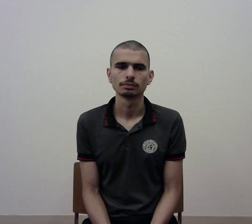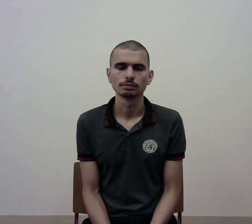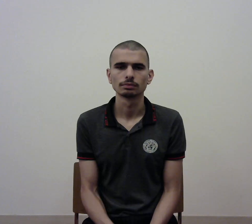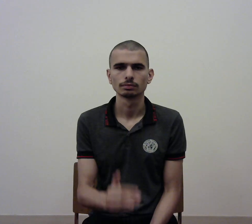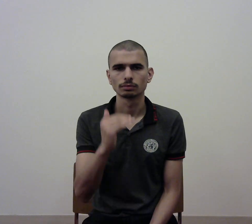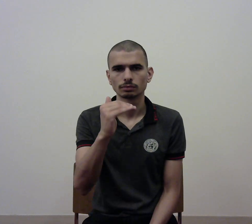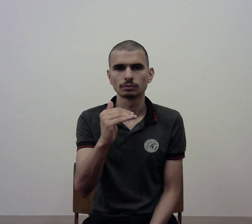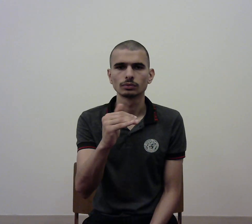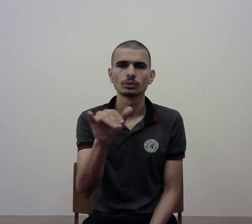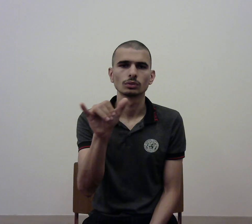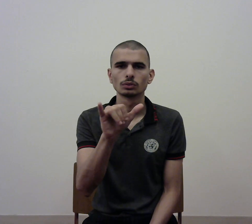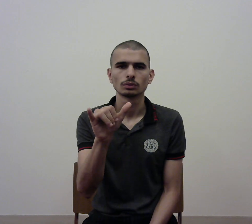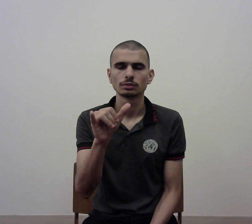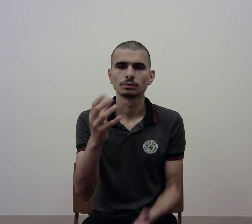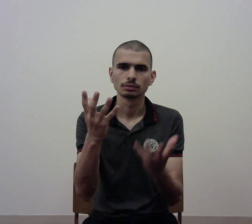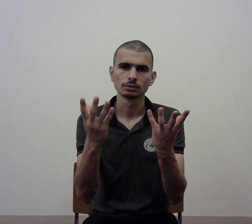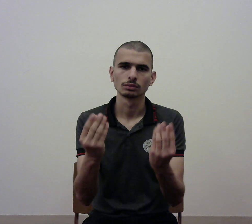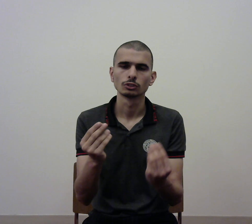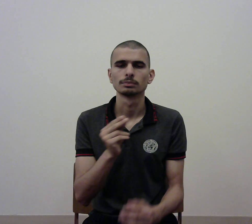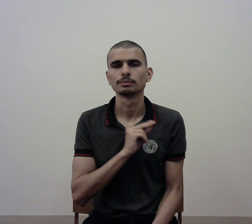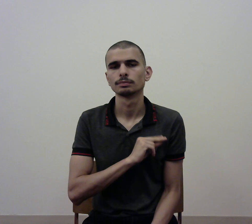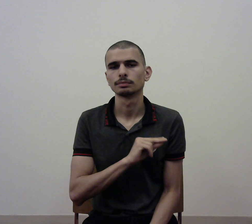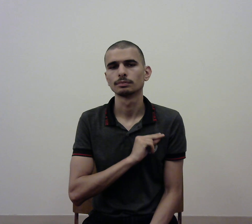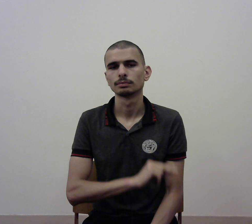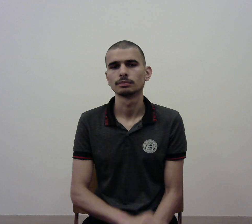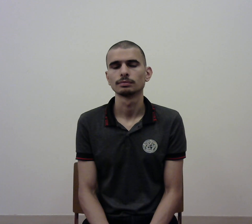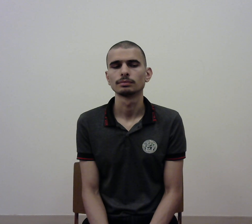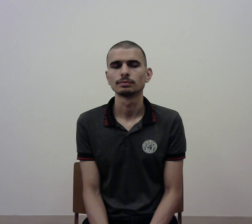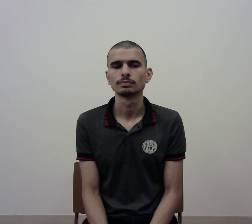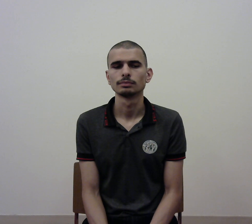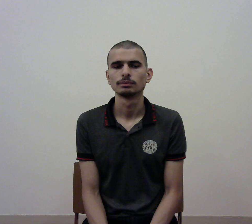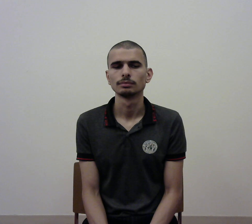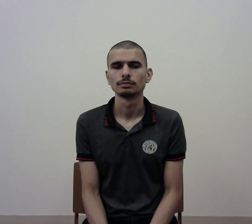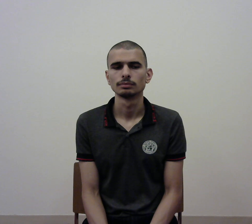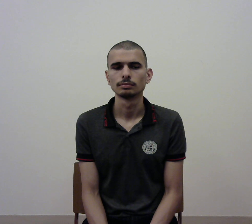Siz şənbə günü işləyirsiz?